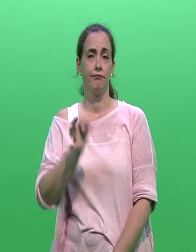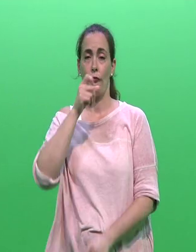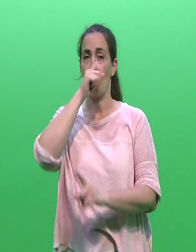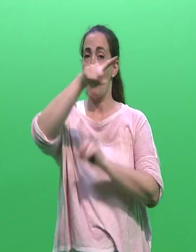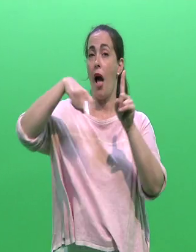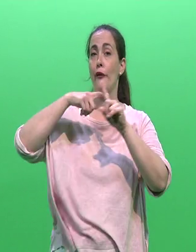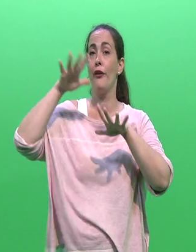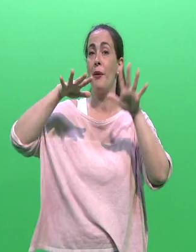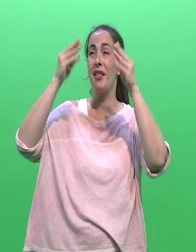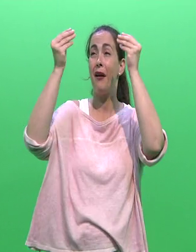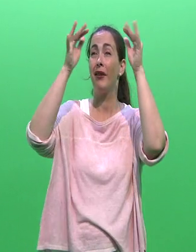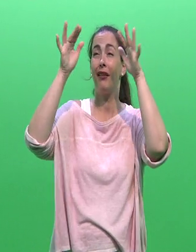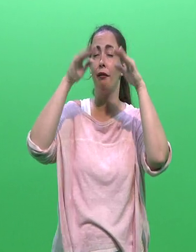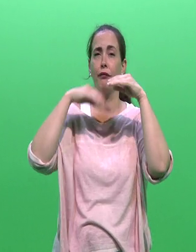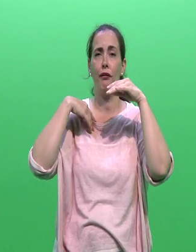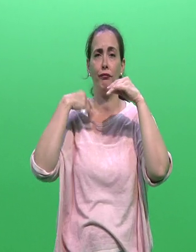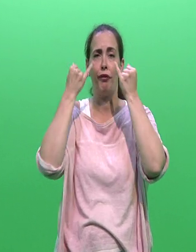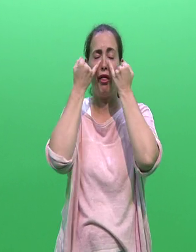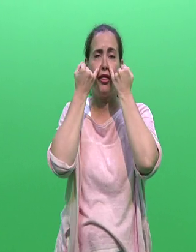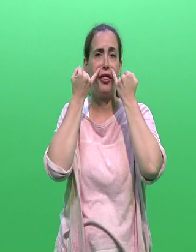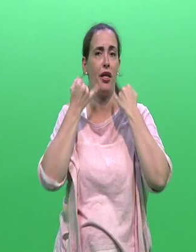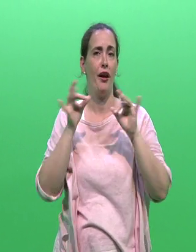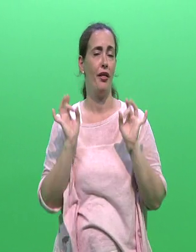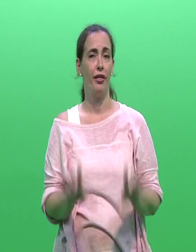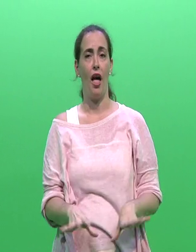Durant tot l'any, si hi ha pols a l'ambient em ploren els ulls.